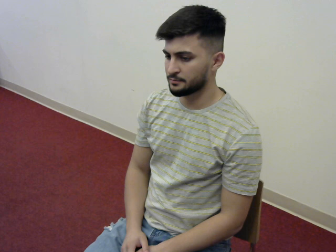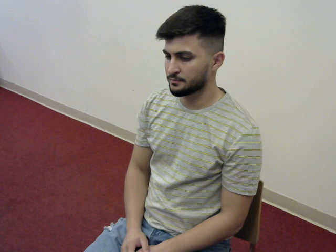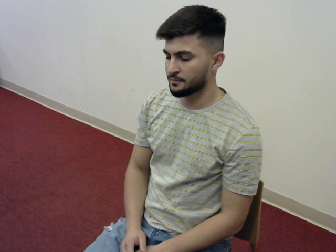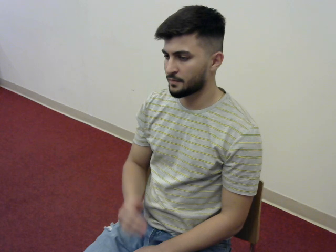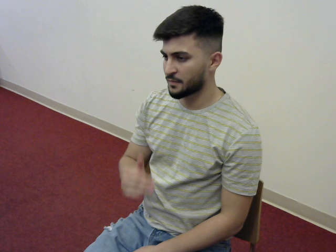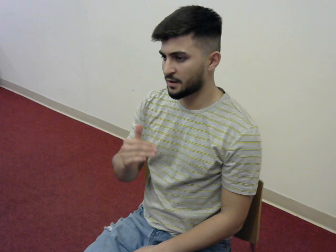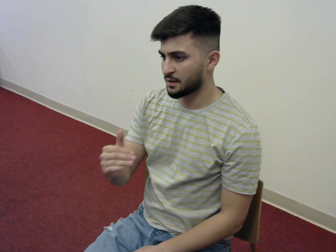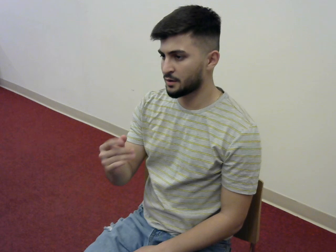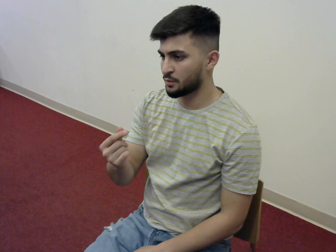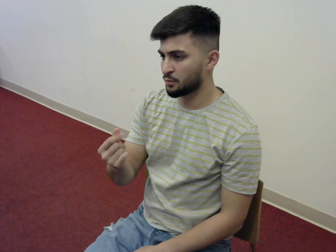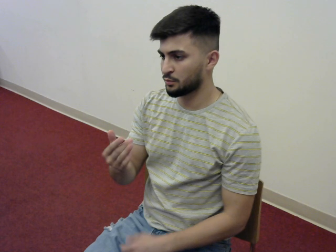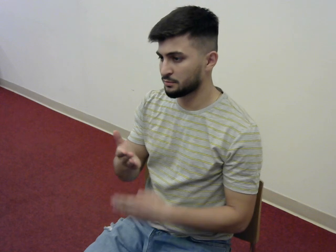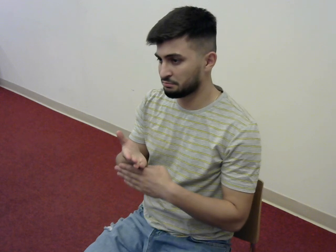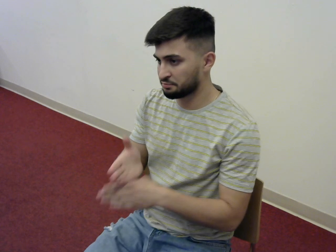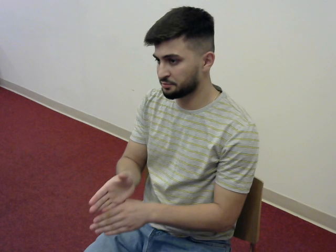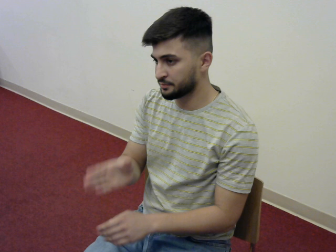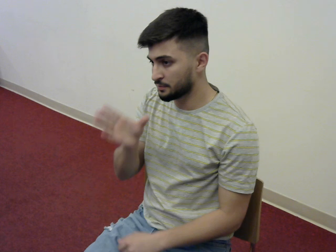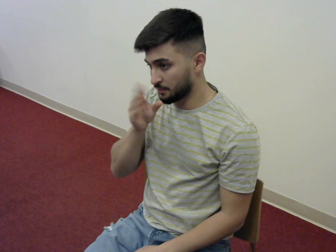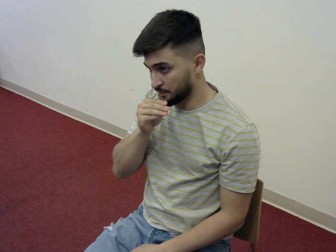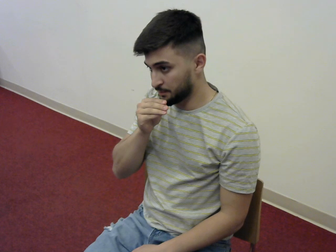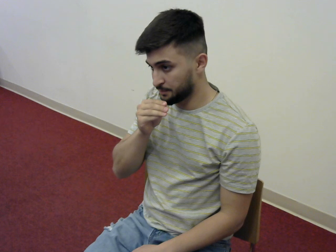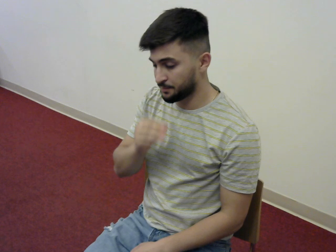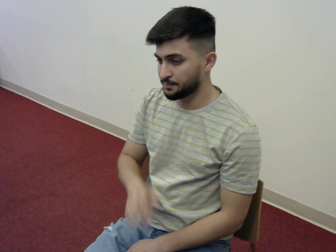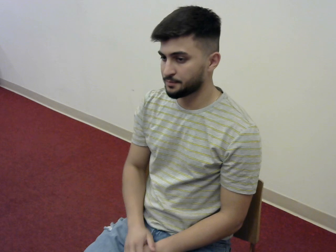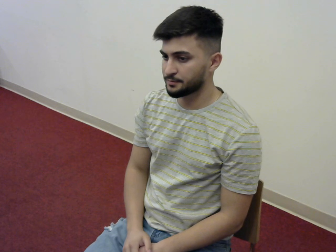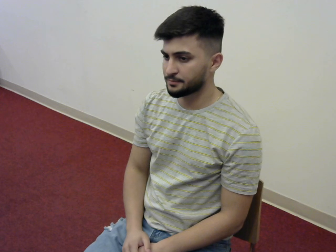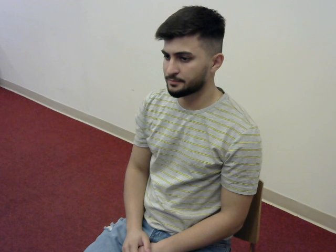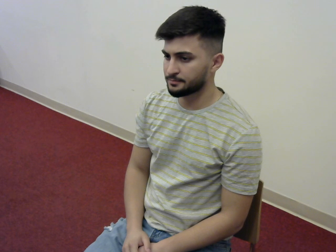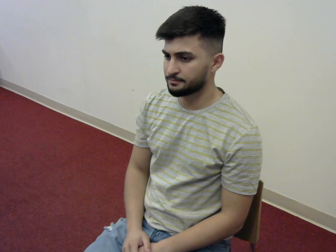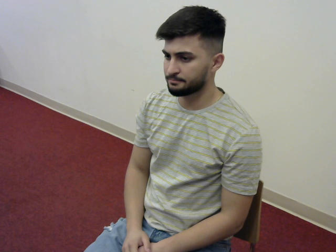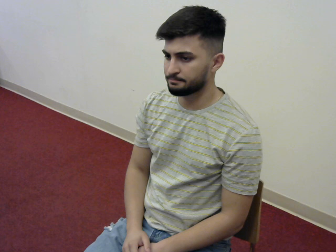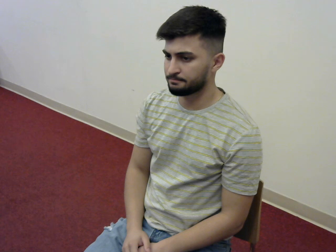Siz pulu xırdalaya bilərsinizmi?